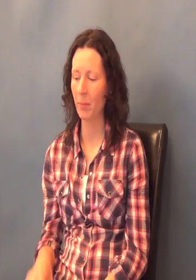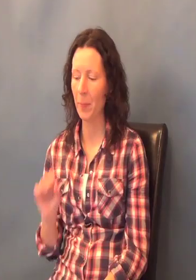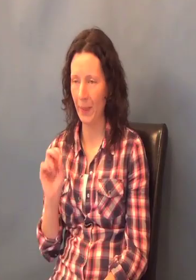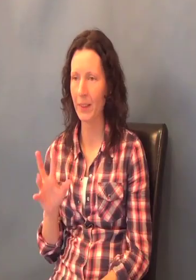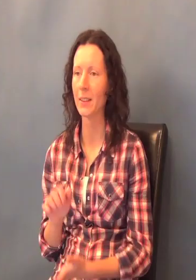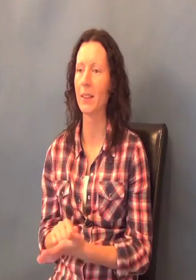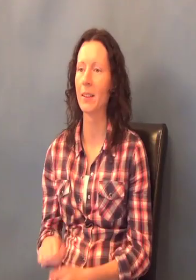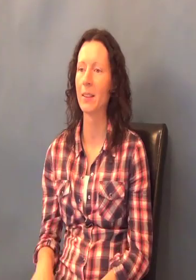Tak, zajęta.